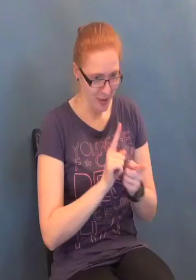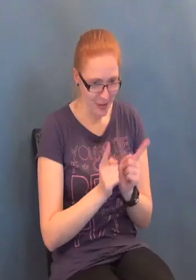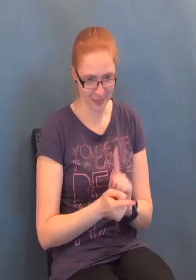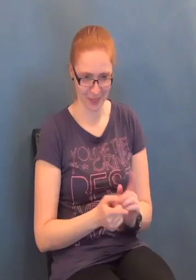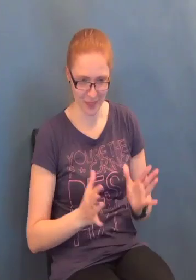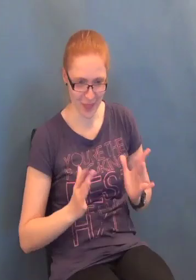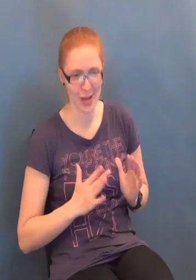Widzę, że to spotkanie.